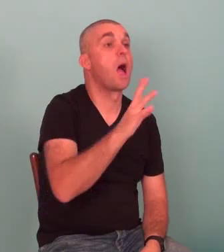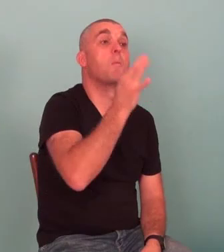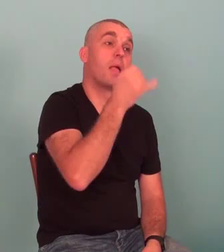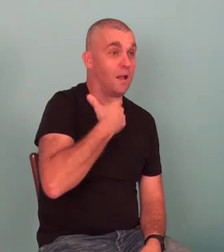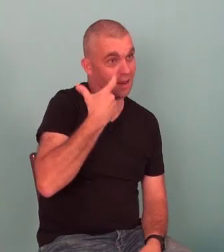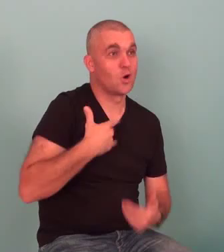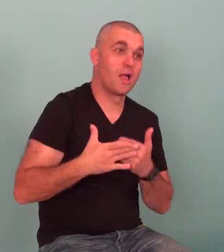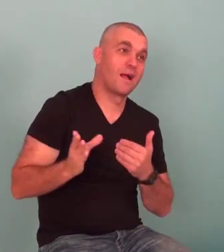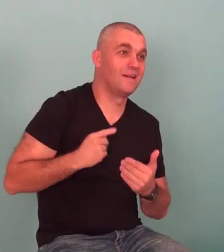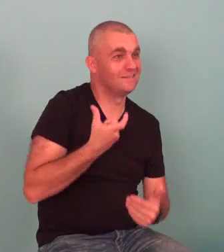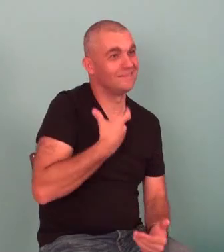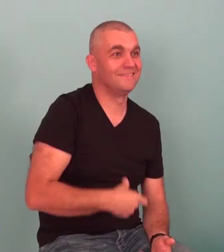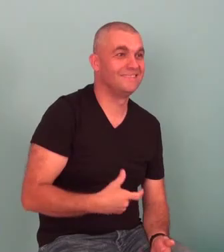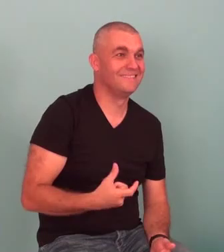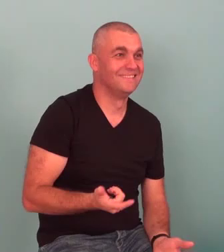Czy ja mam być sam, czy razem z żoną?